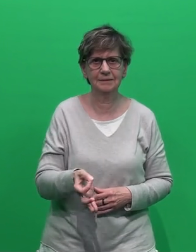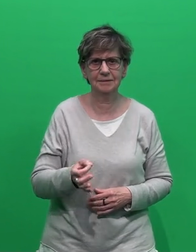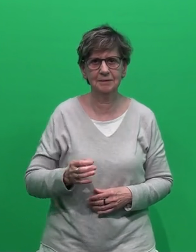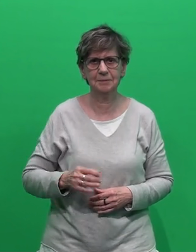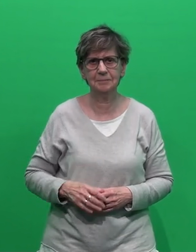Sí.